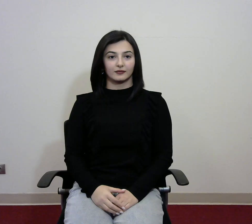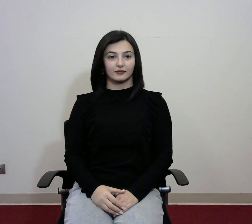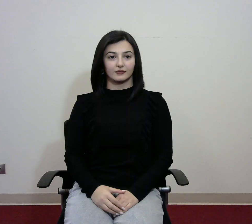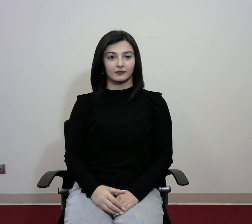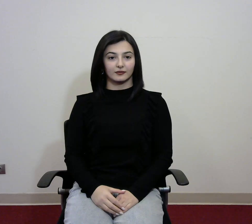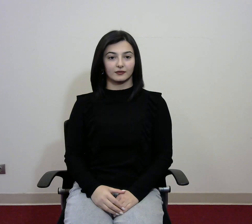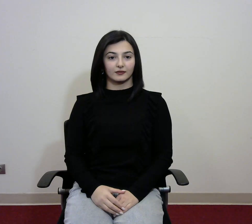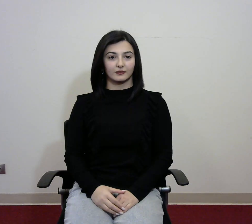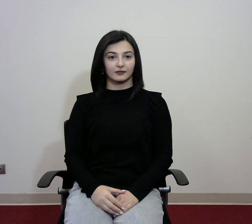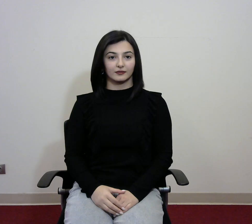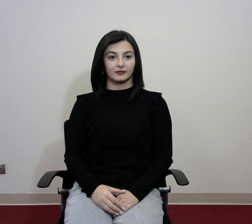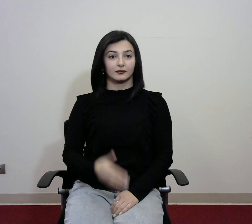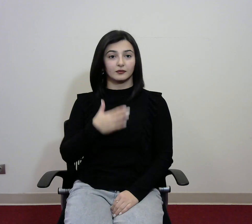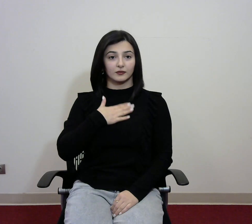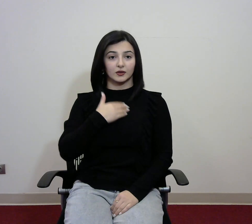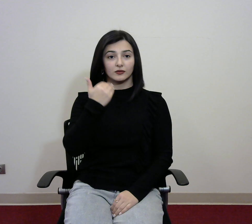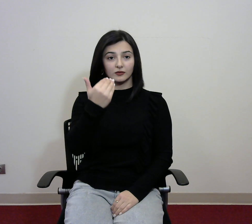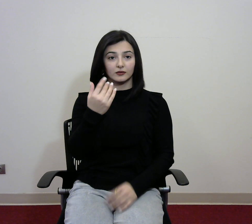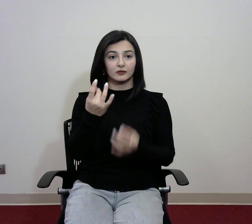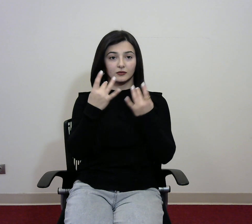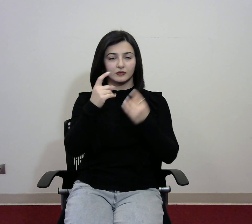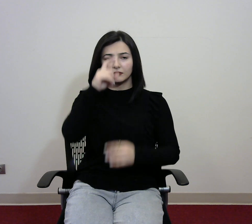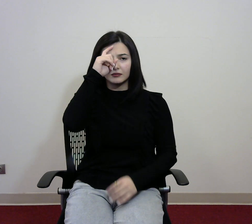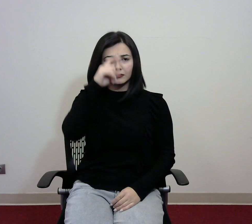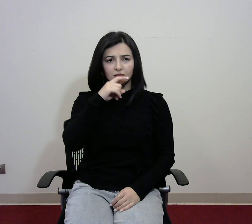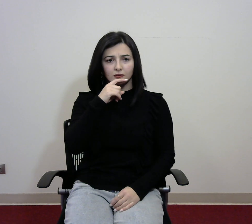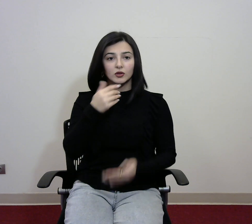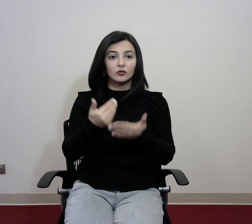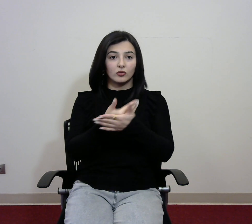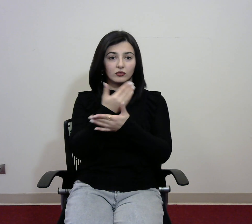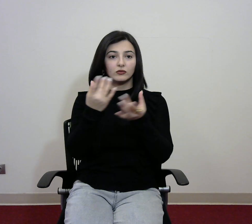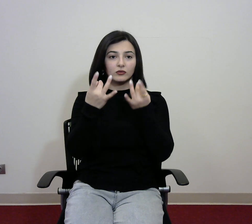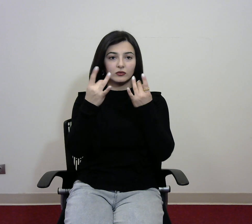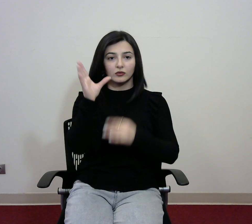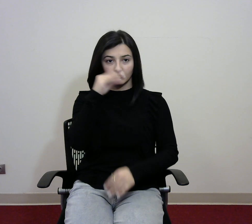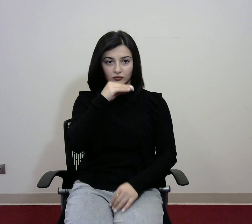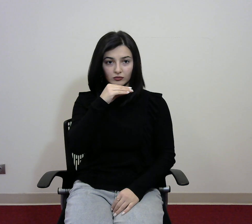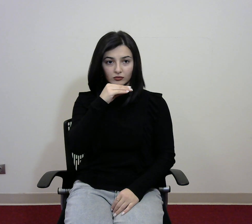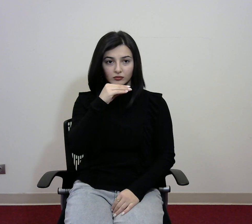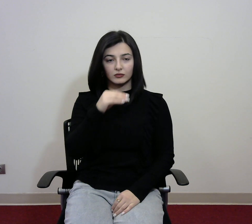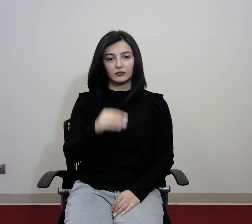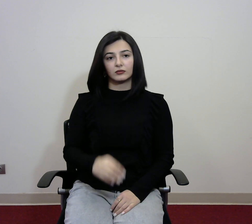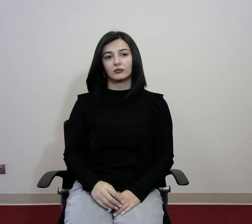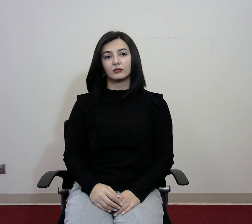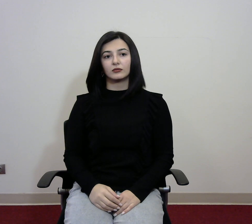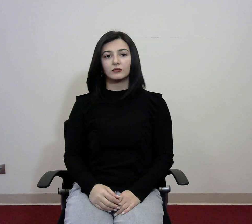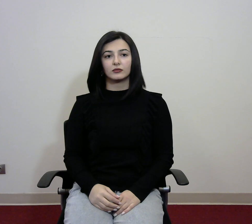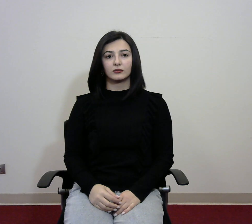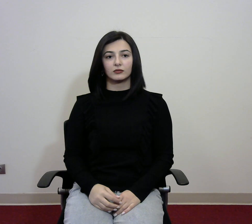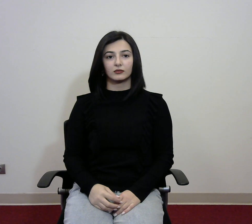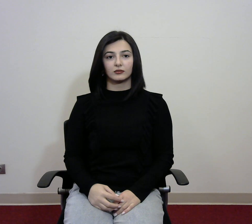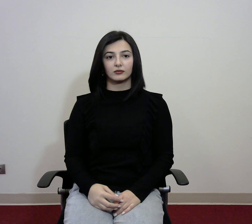Mən sizin dediklərinizi başa düşmədim, yenidən izah edə bilərsinizmi?